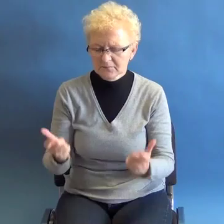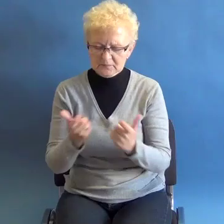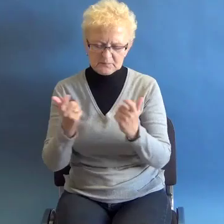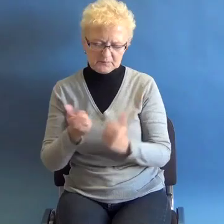Tak.